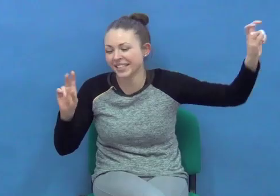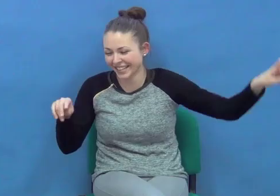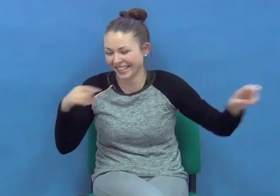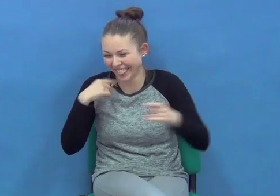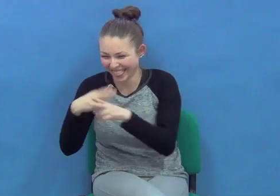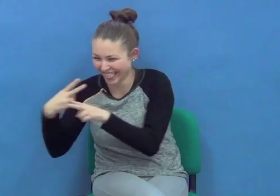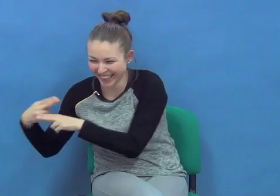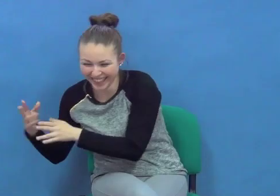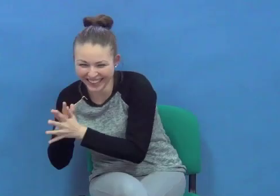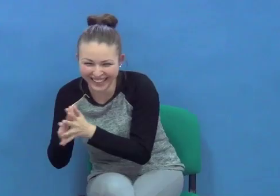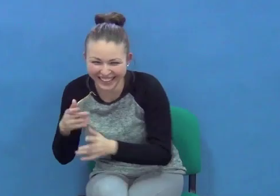Migam to w kawałkach.